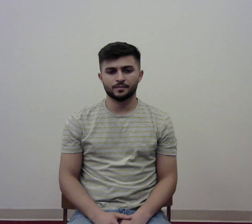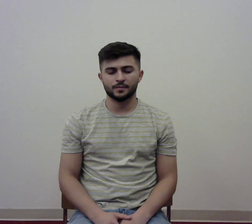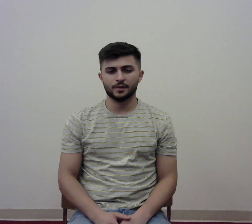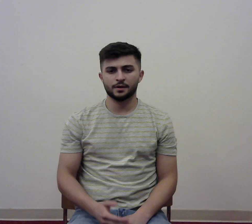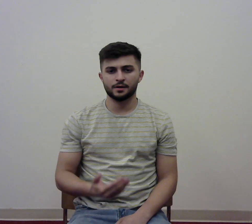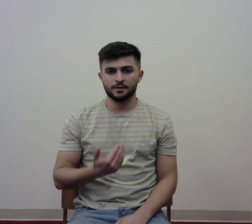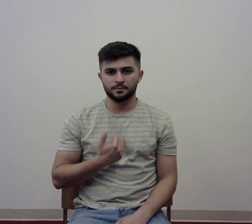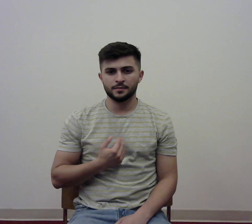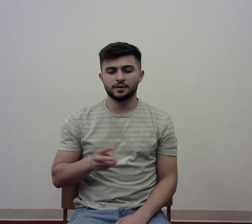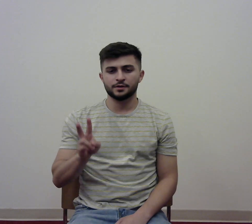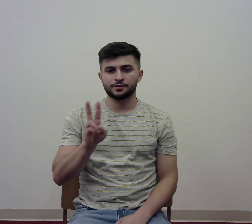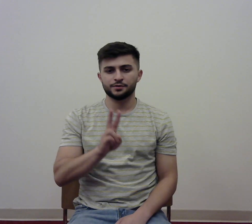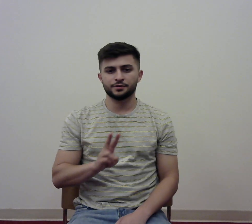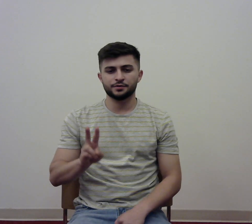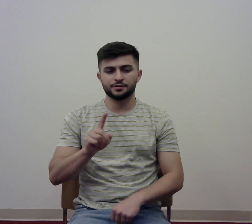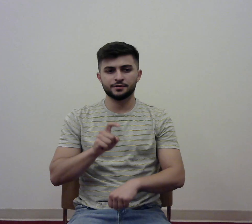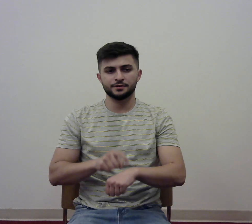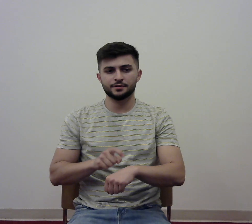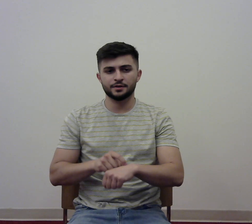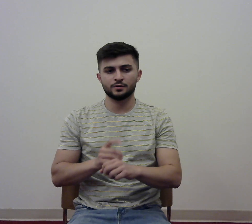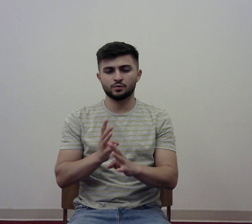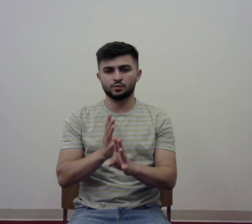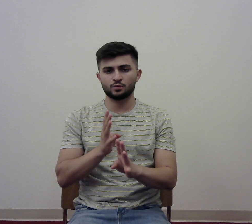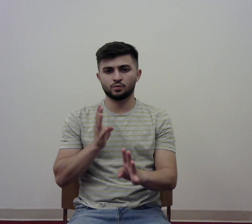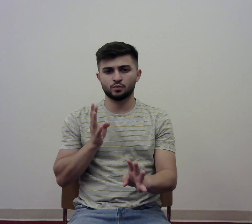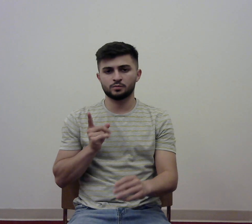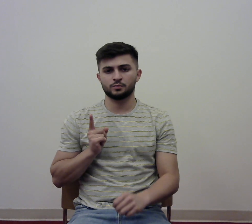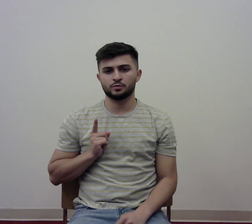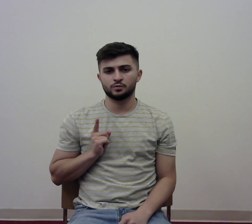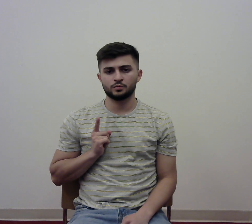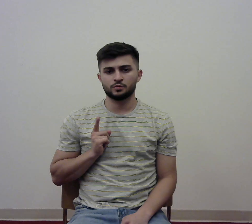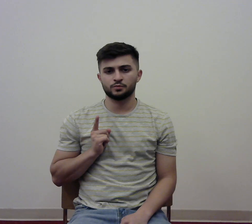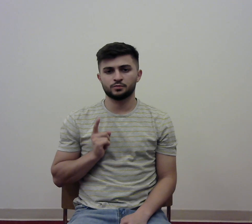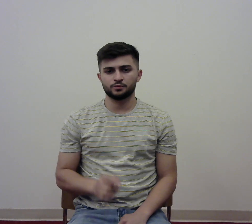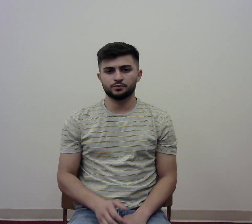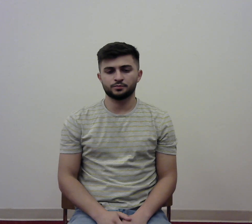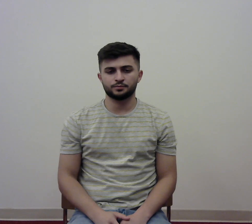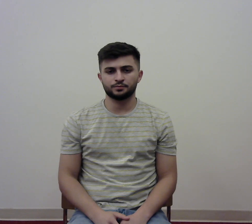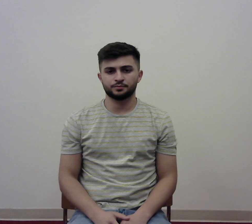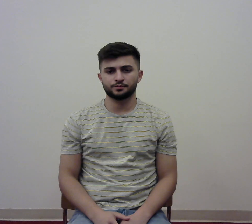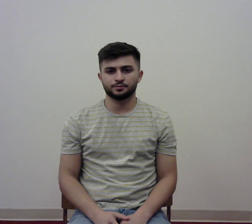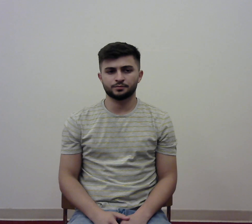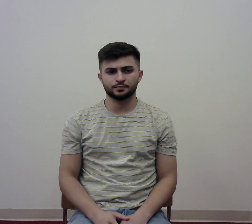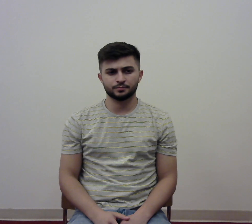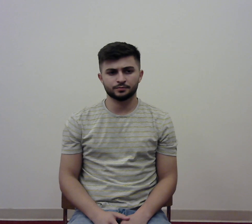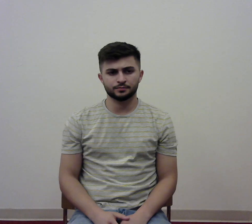Mən iki saatdır növbədə gözləyirəm